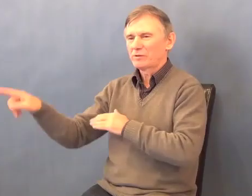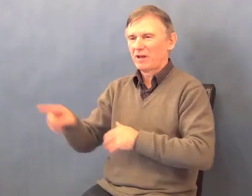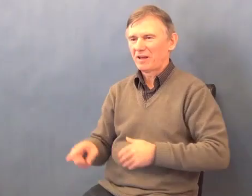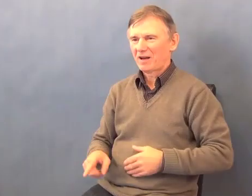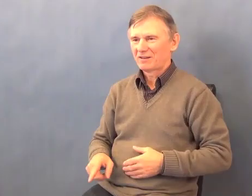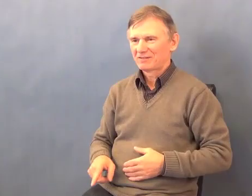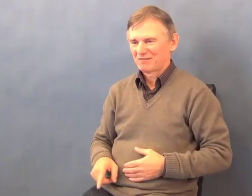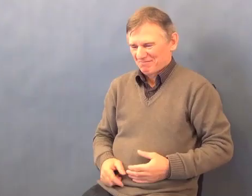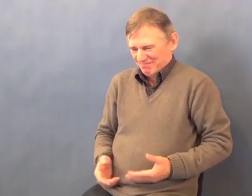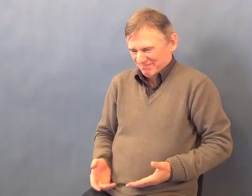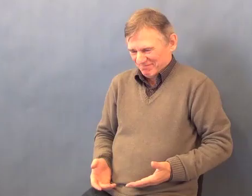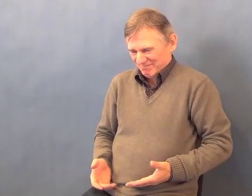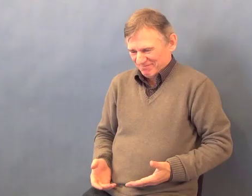Lepiej uciec, na wszelki wypadek.